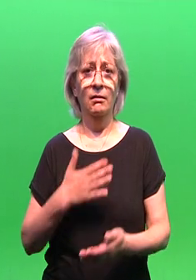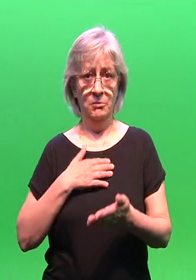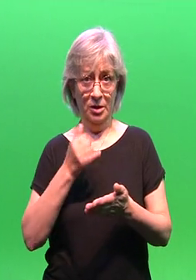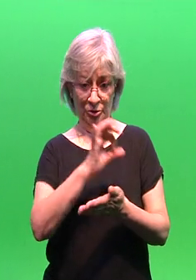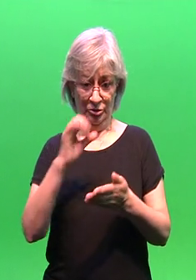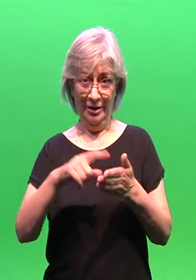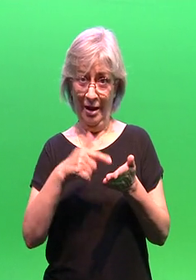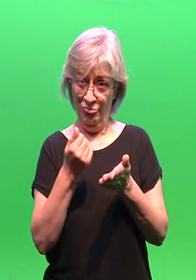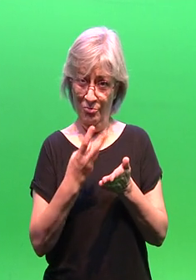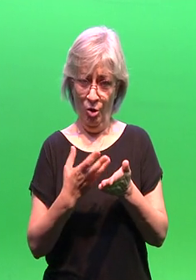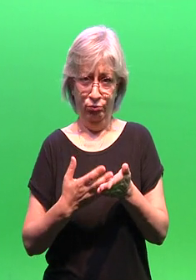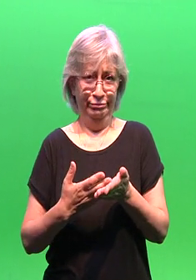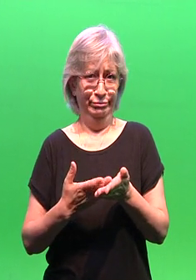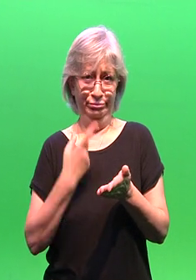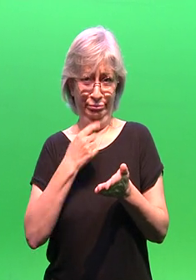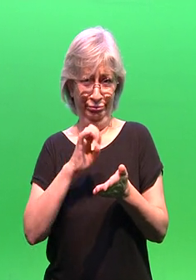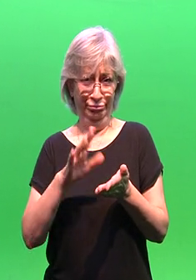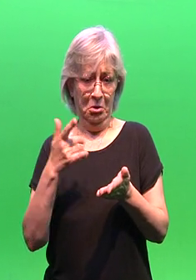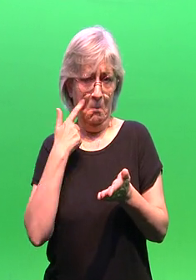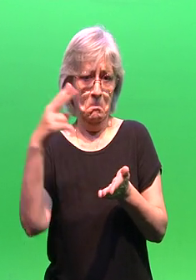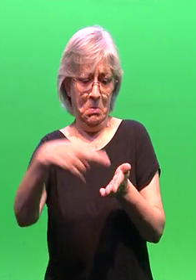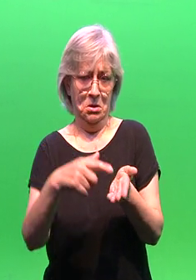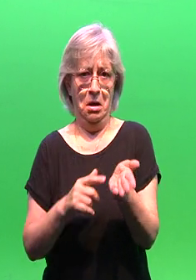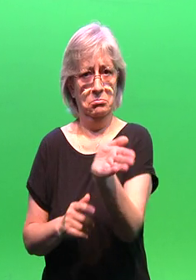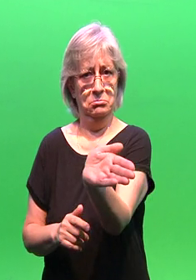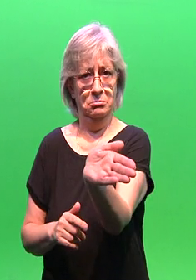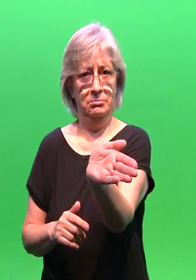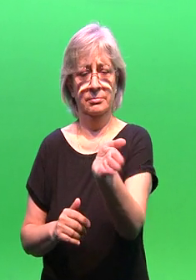El meu número de la targeta sanitària, és molt complicat, pots mirar-lo directament.